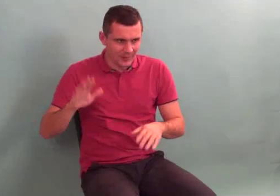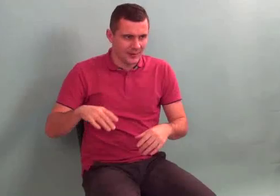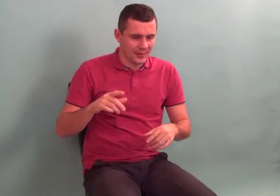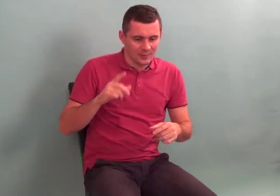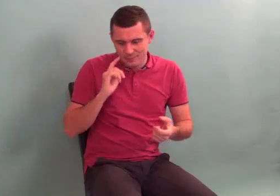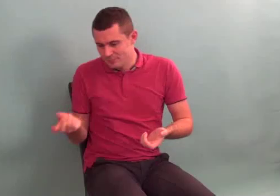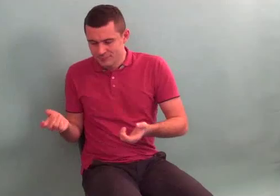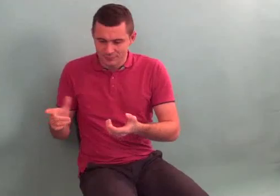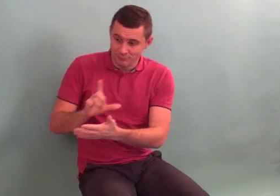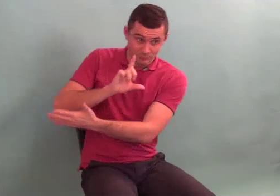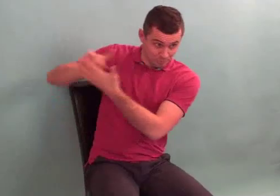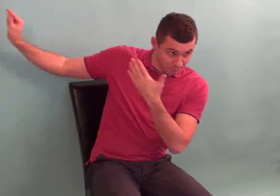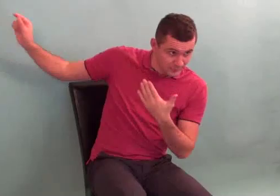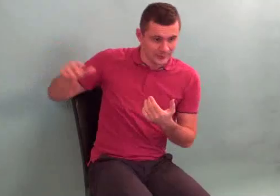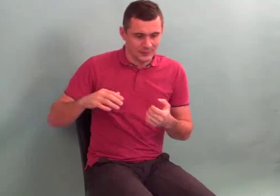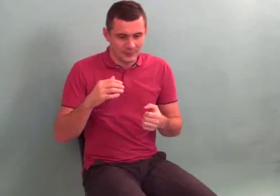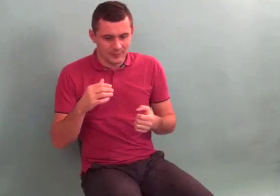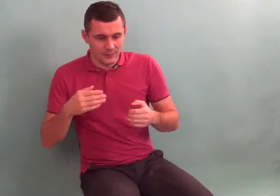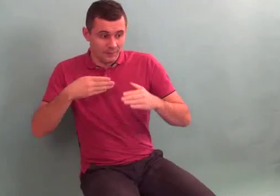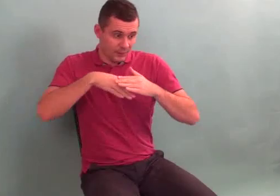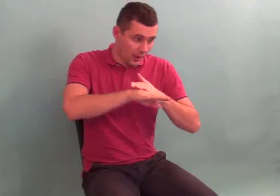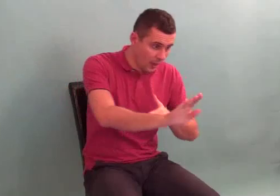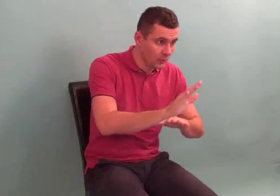Chłopiec poszedł, wychodzi.